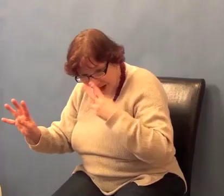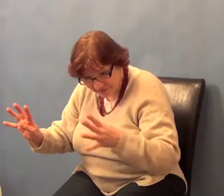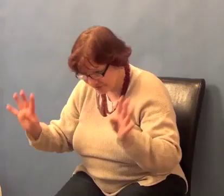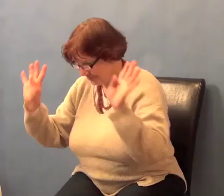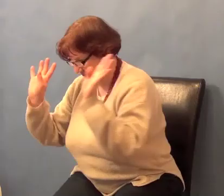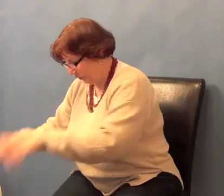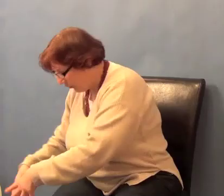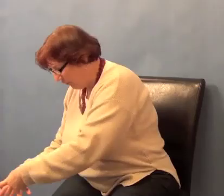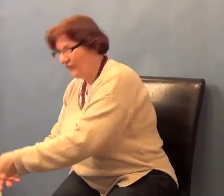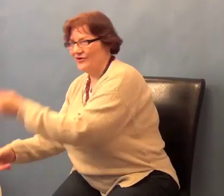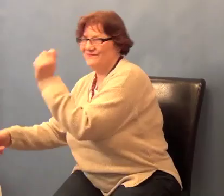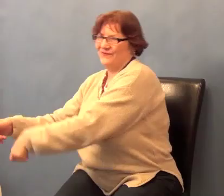Płot był przewrócony.